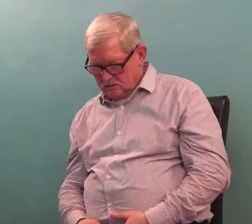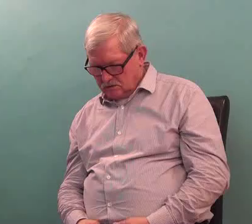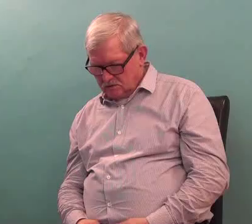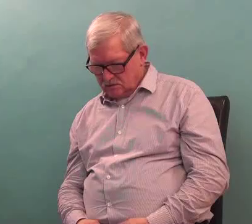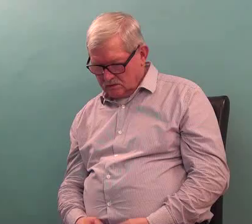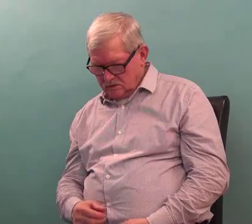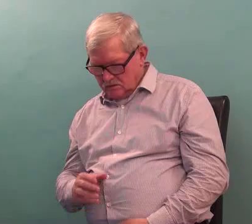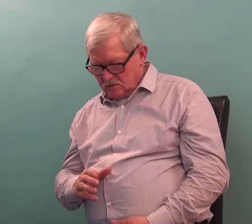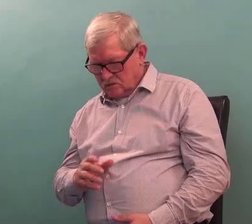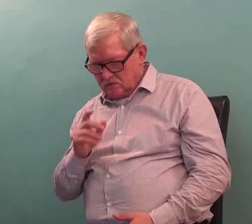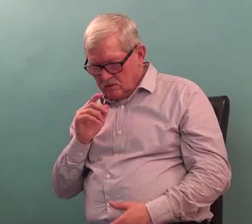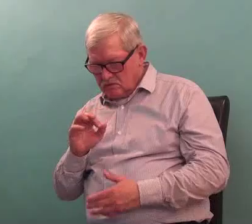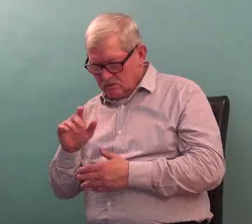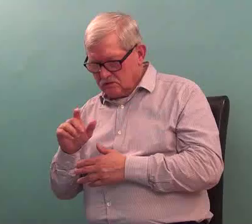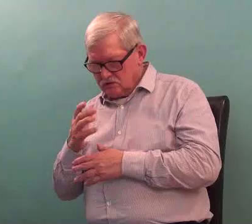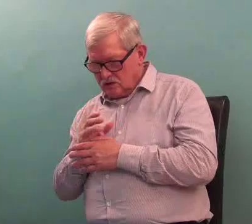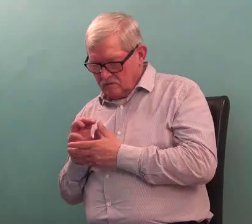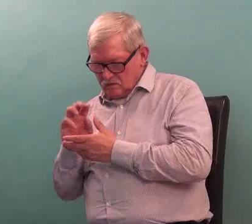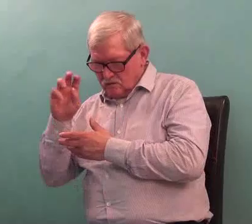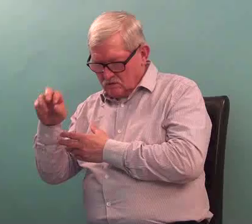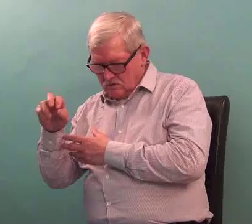Potem chłopiec wchodzi na drzewo.